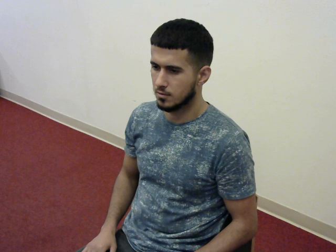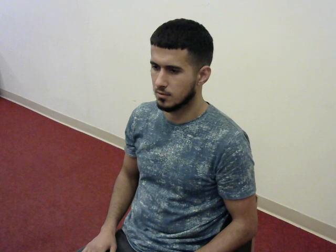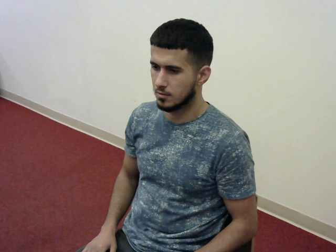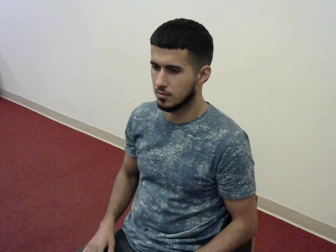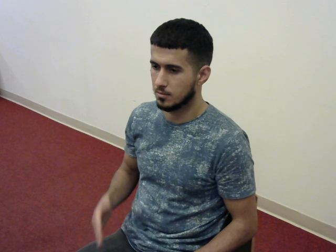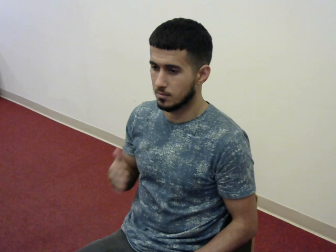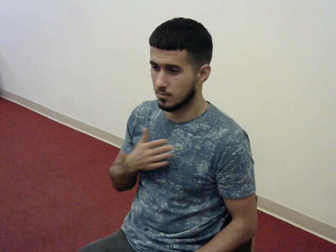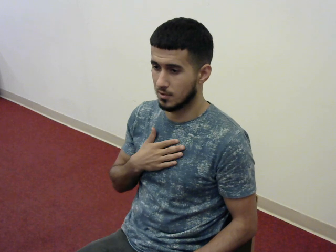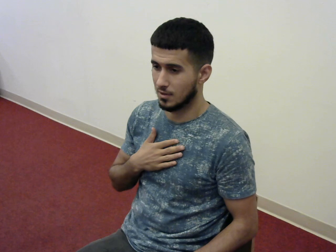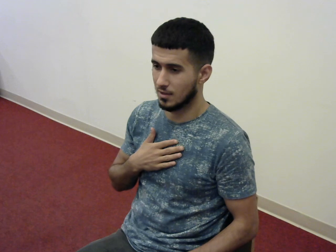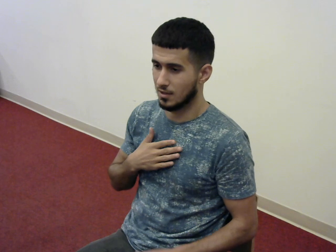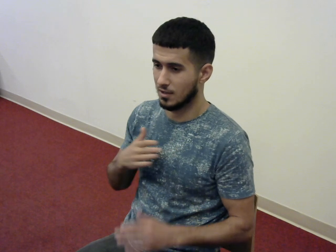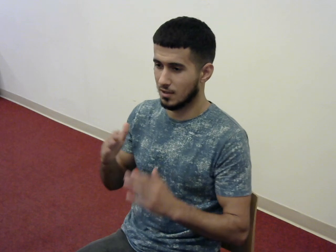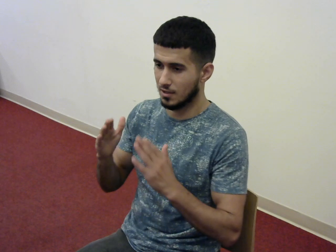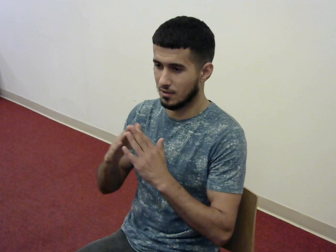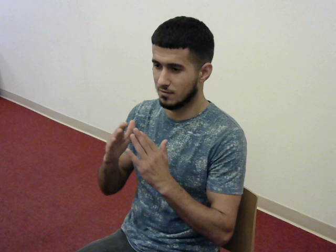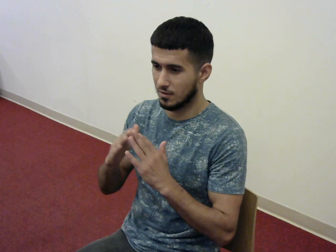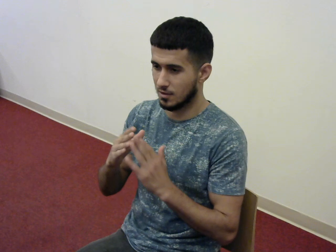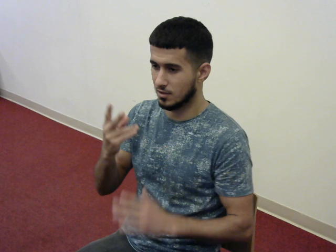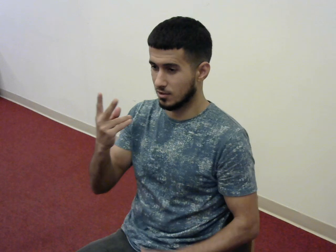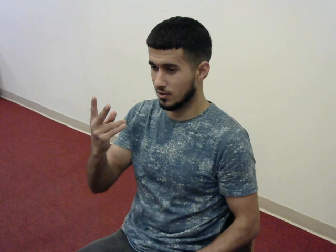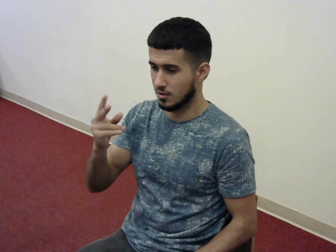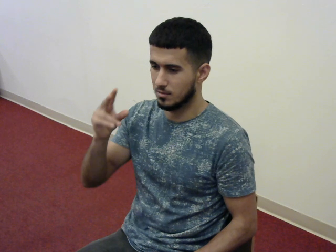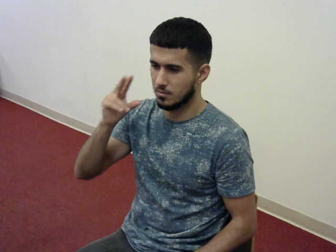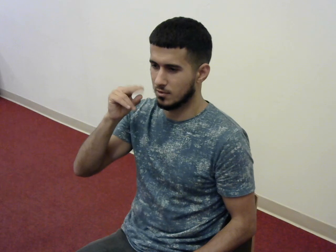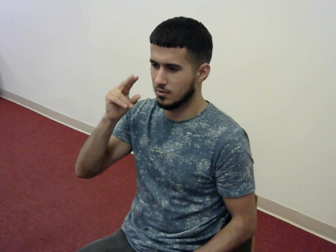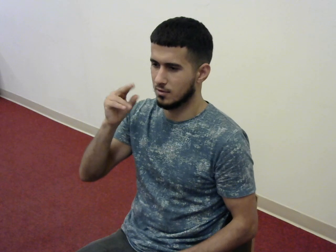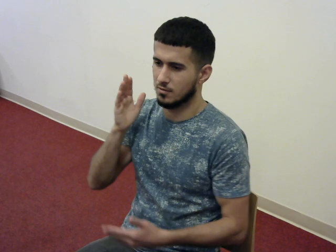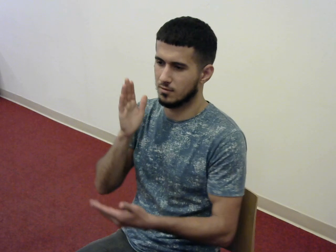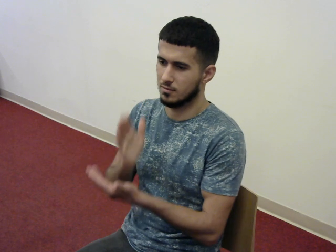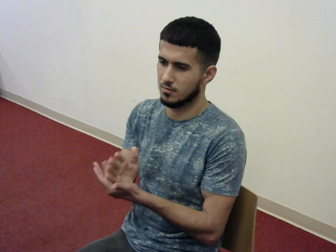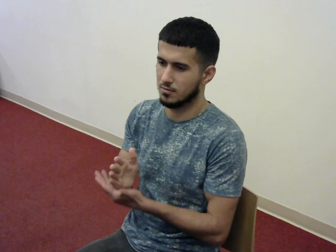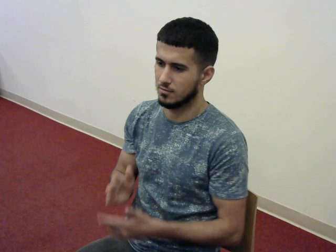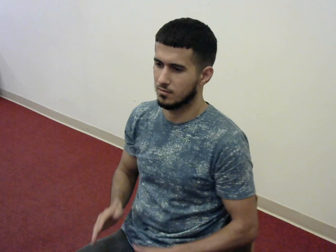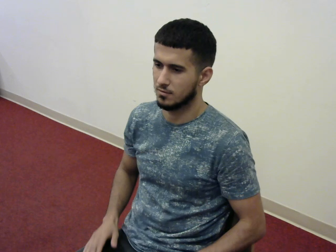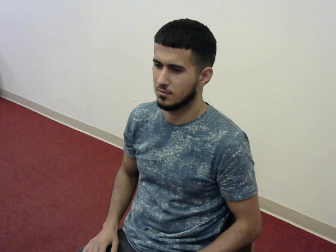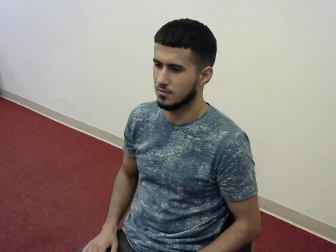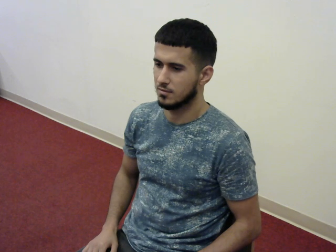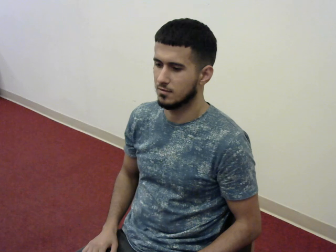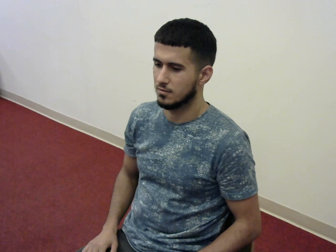Mənim evdə 2 pişiyim var